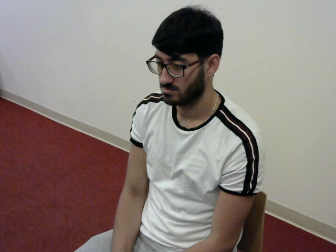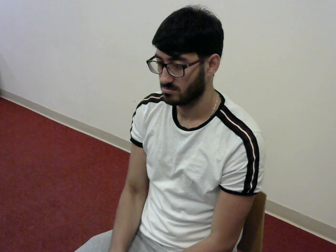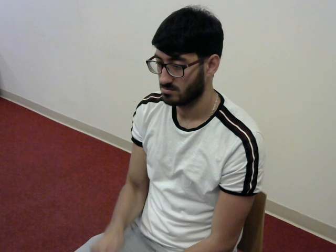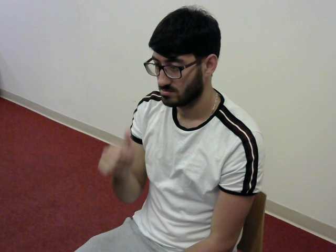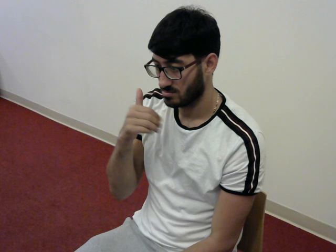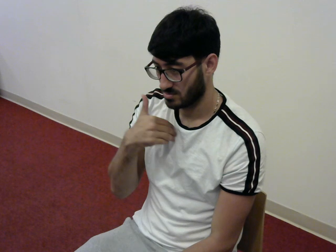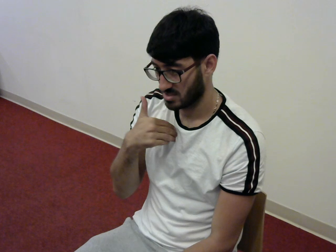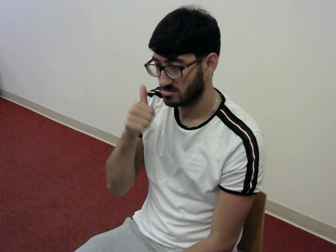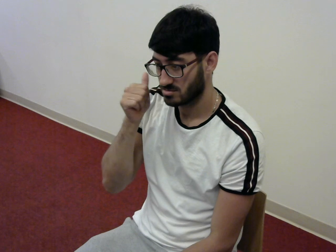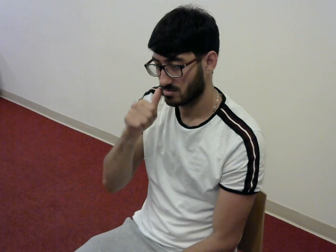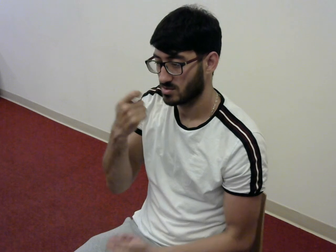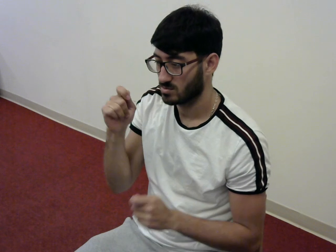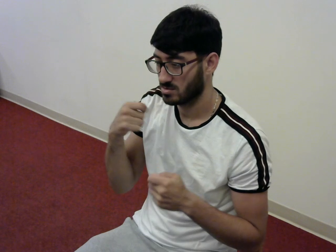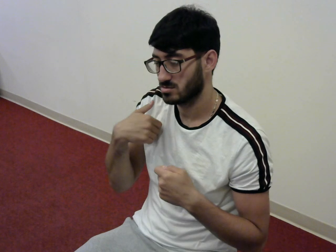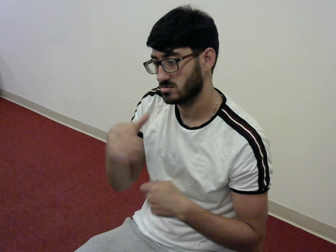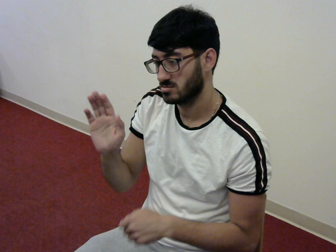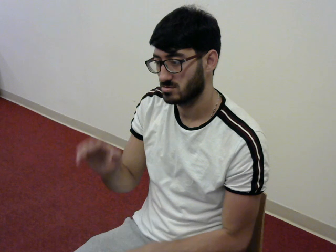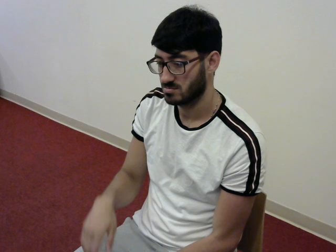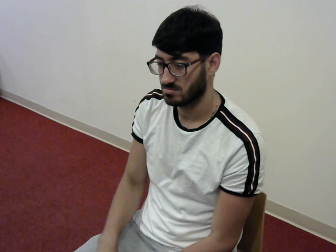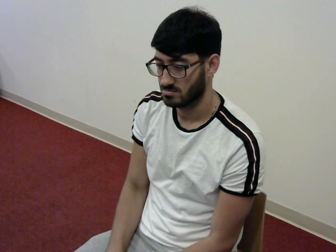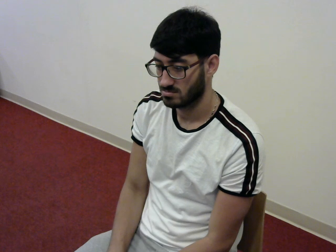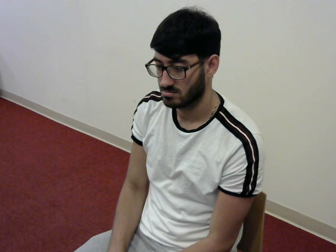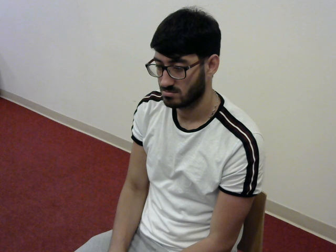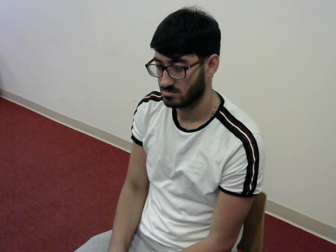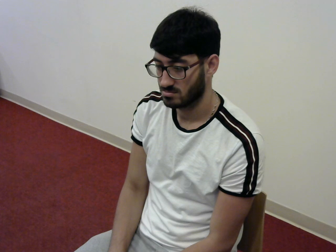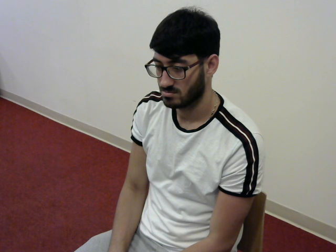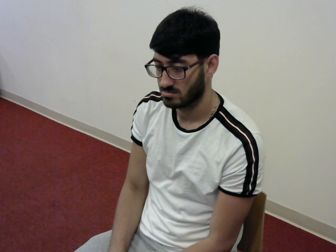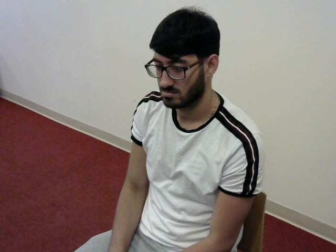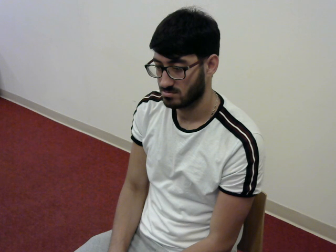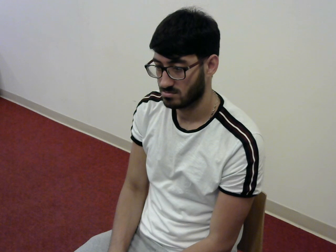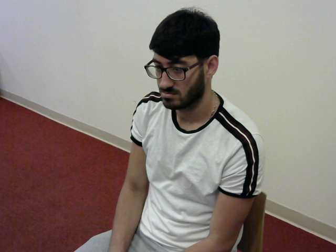Mən sabah toya gedirəm